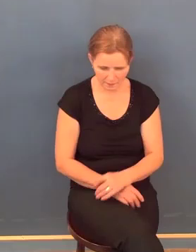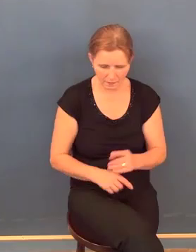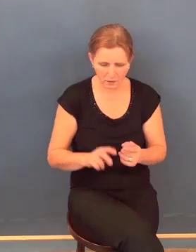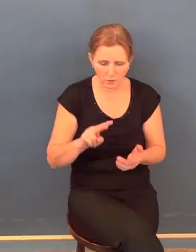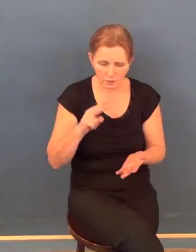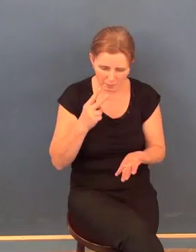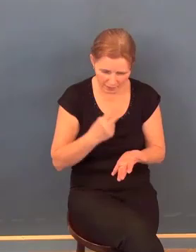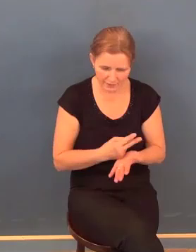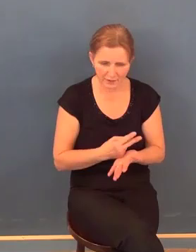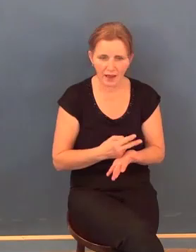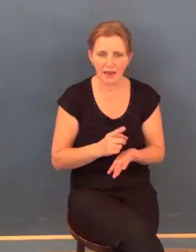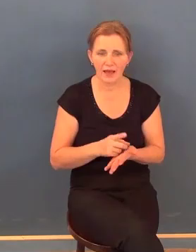Upadek.